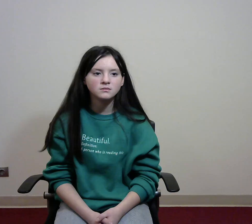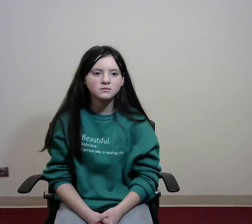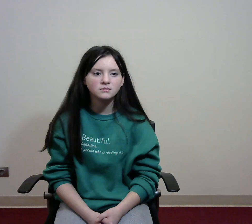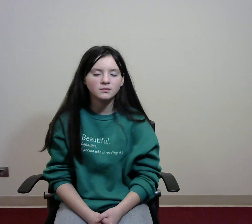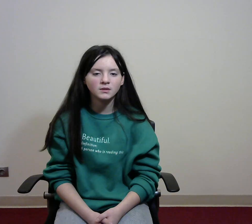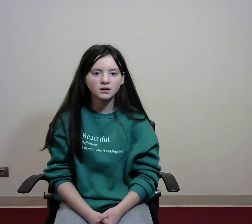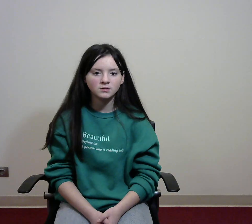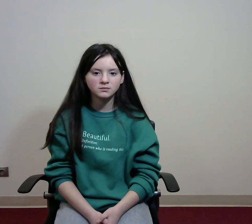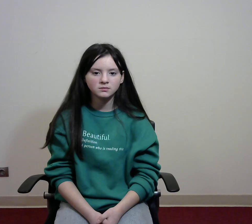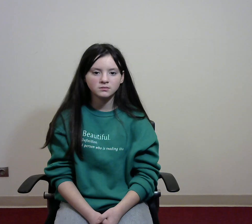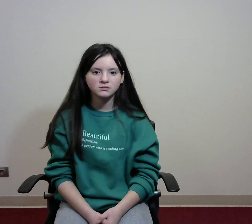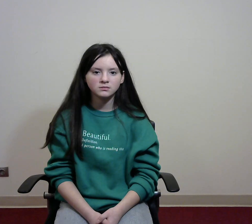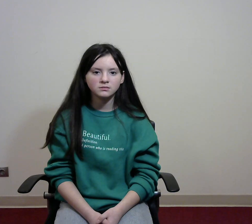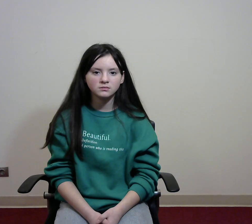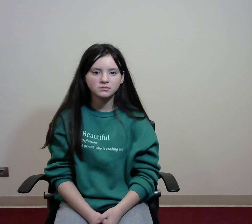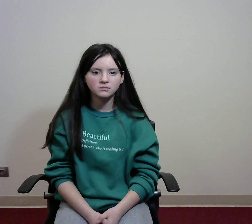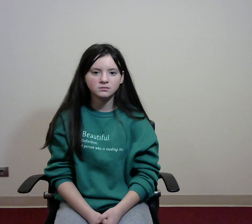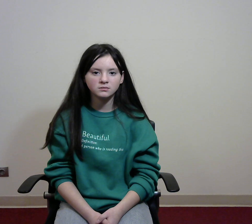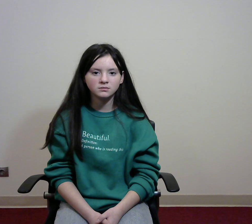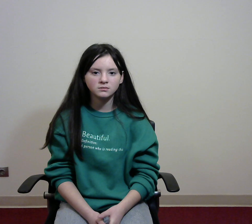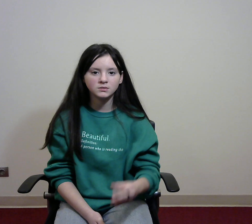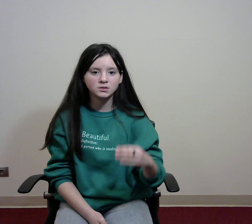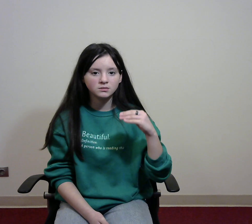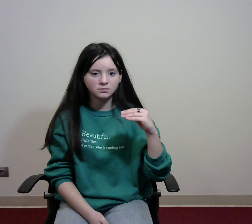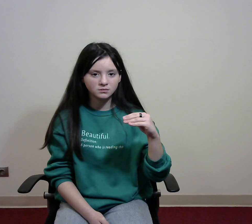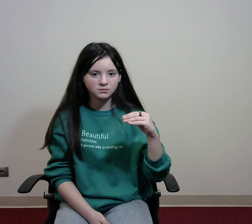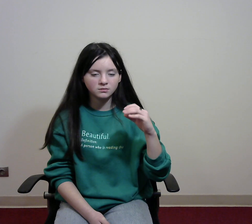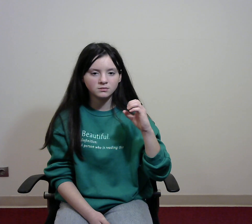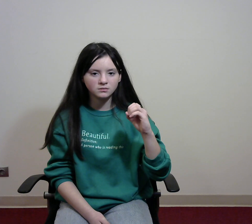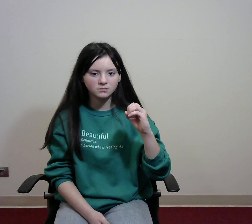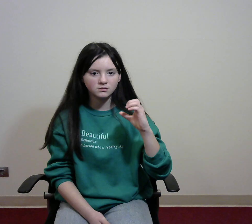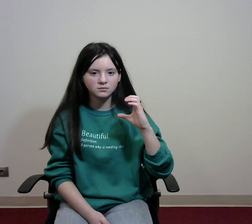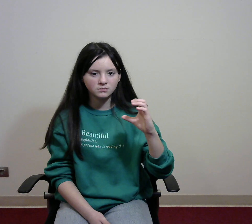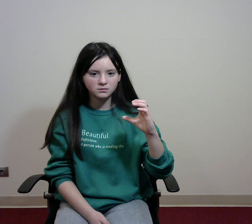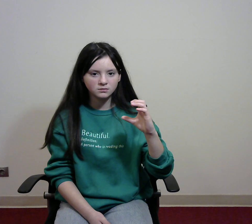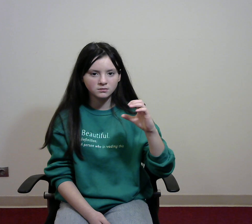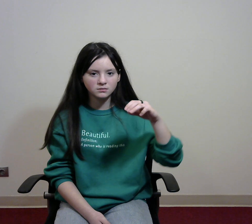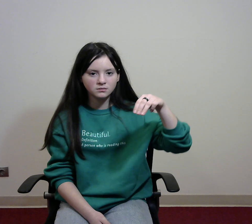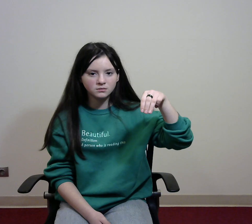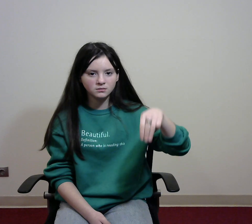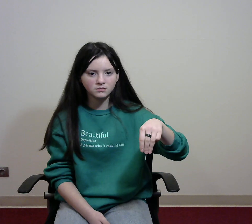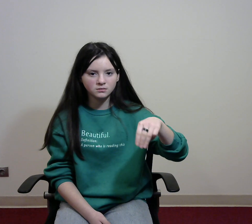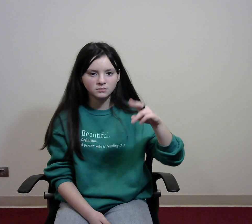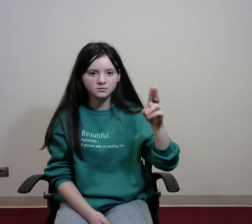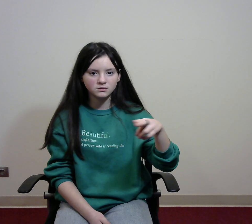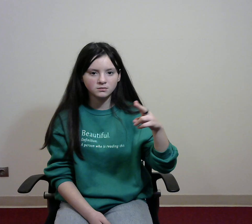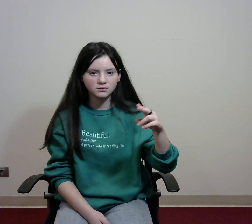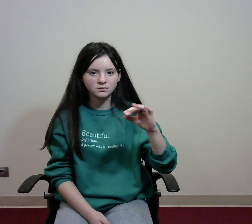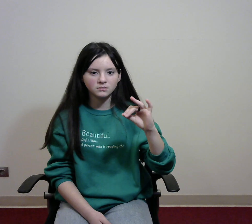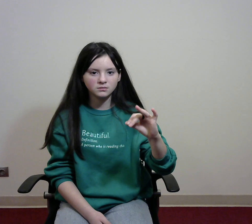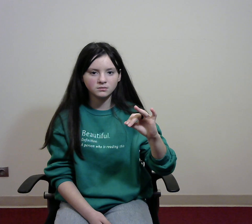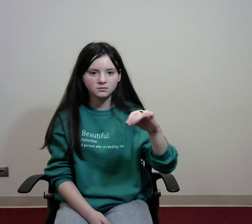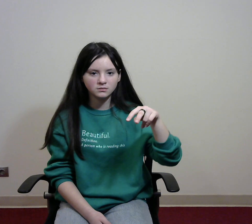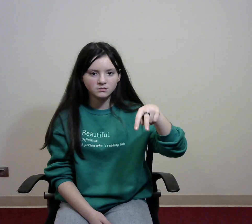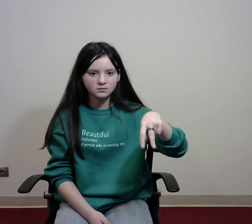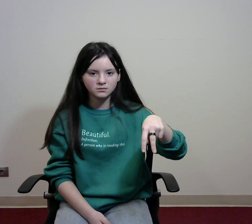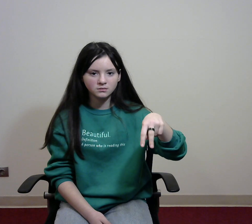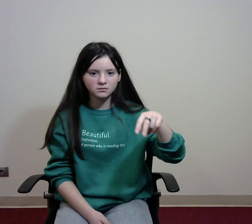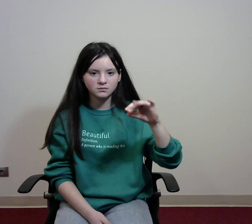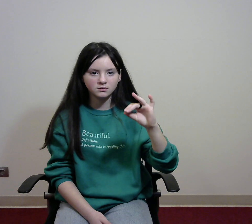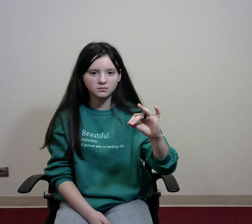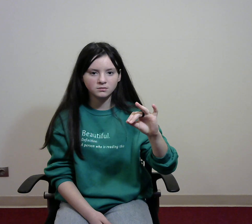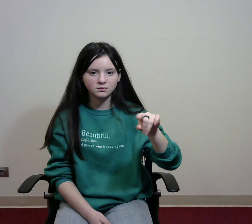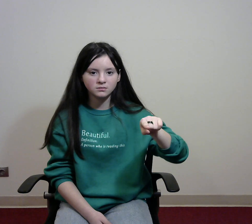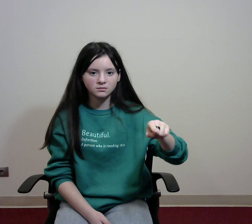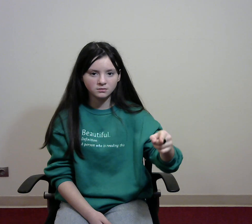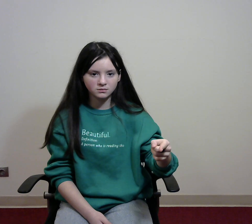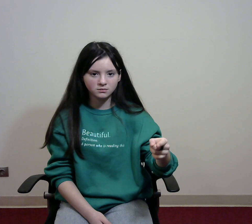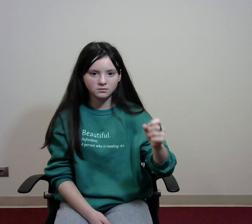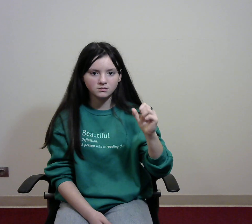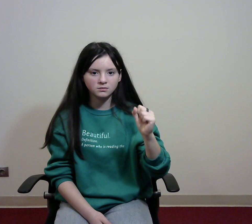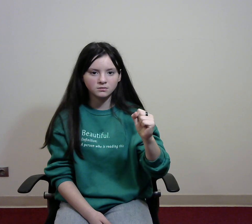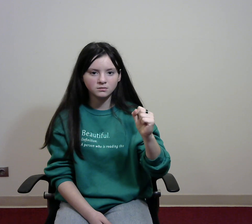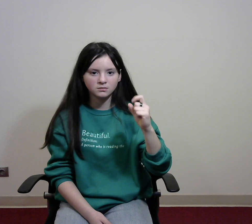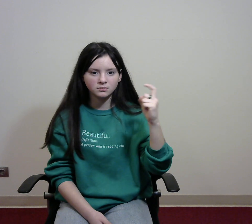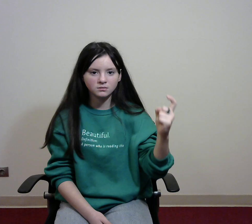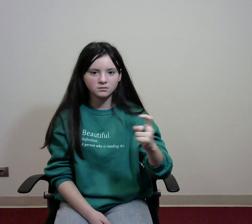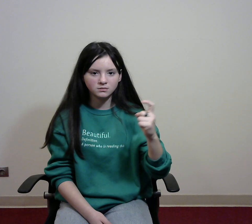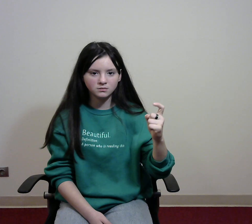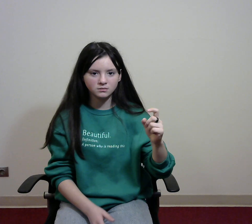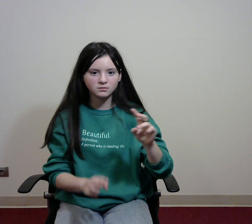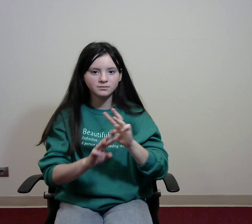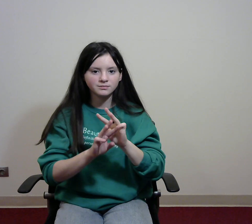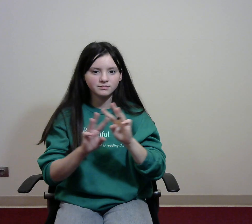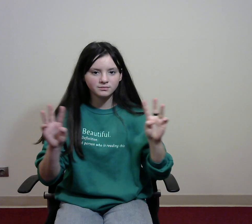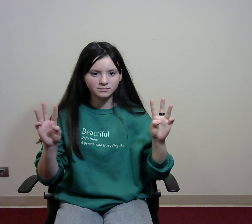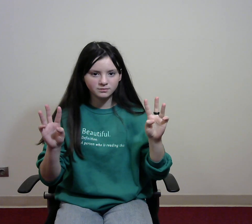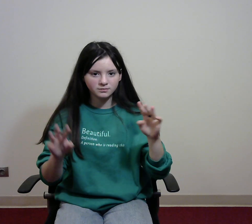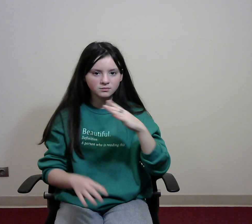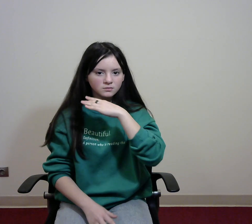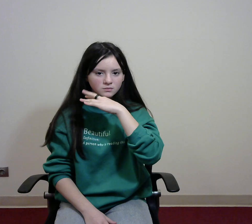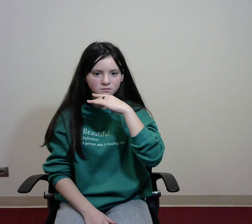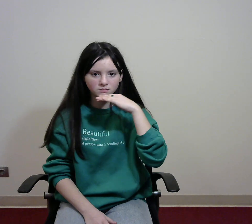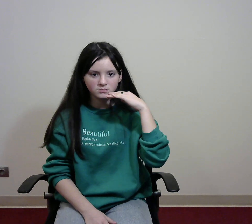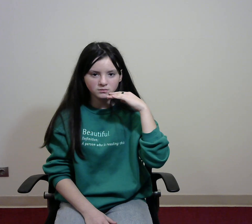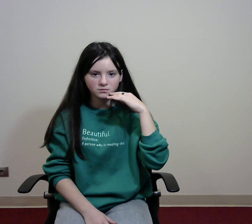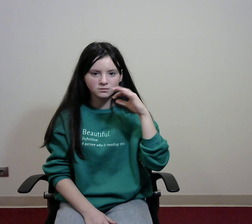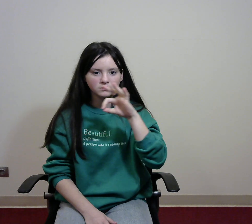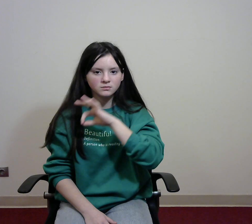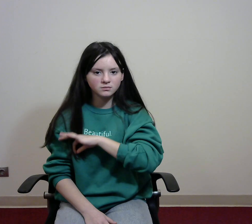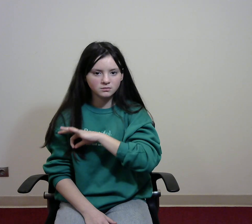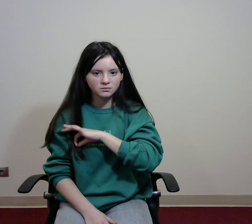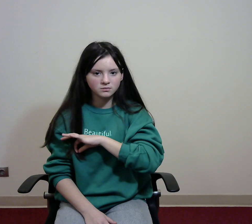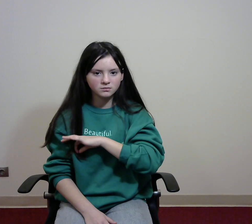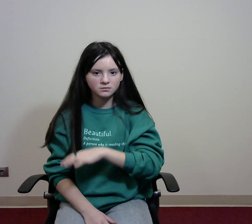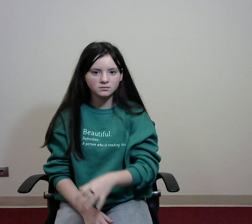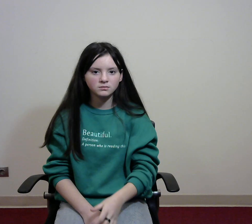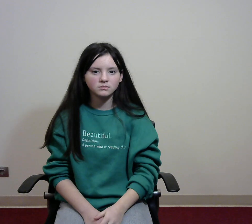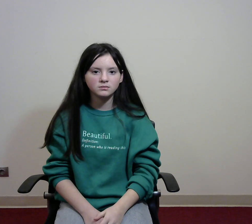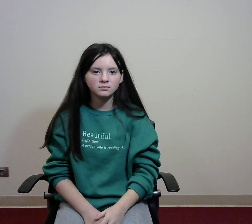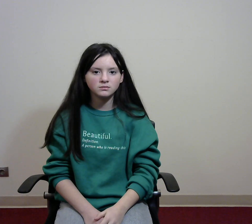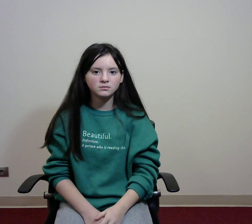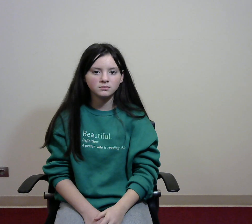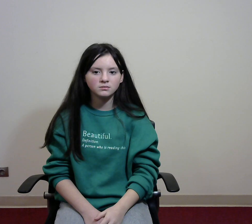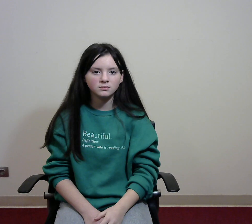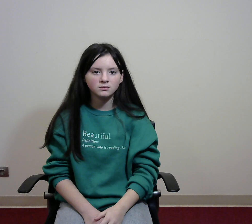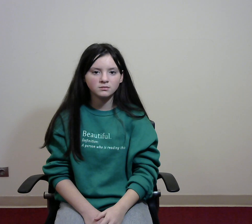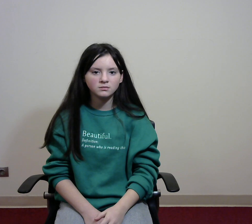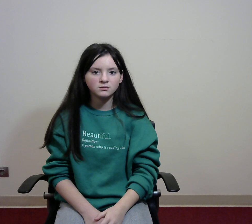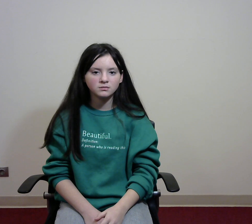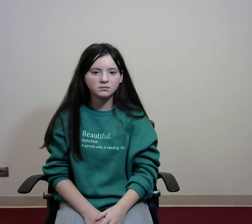Jestdili.az saytı çox faydalıdır